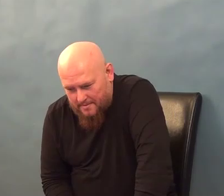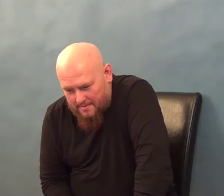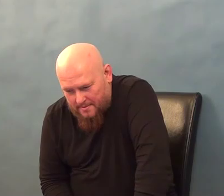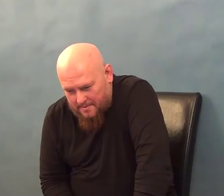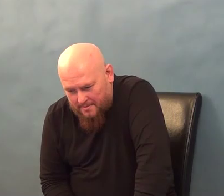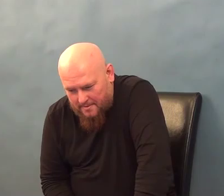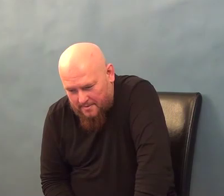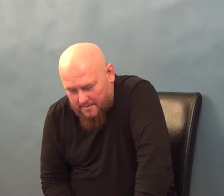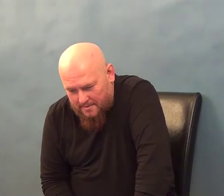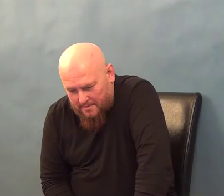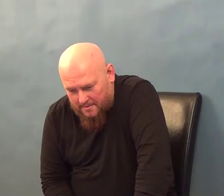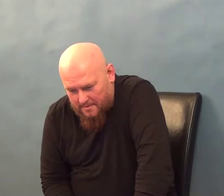Muszę się temu przyjrzeć.